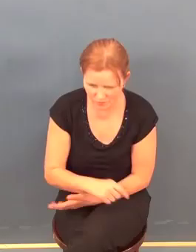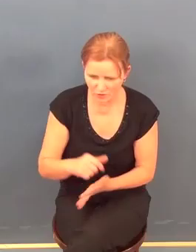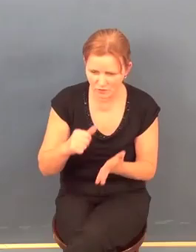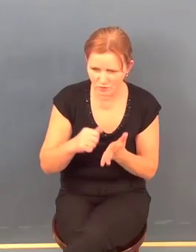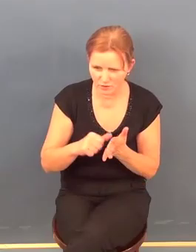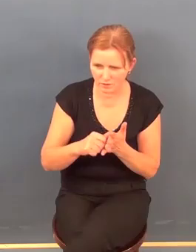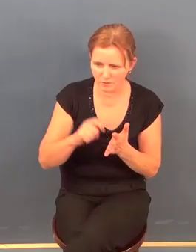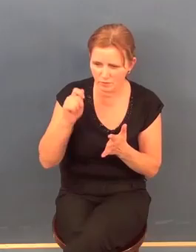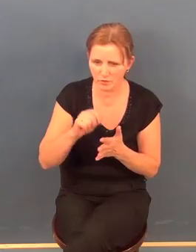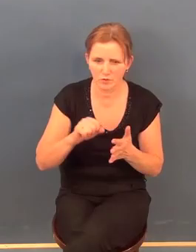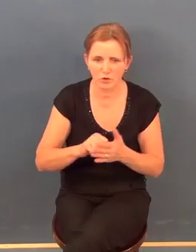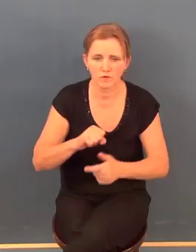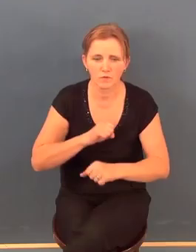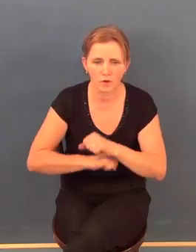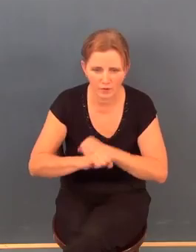Wycieczka przyjechała do Włoch.